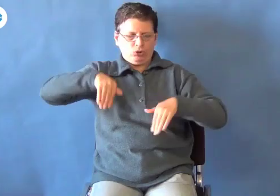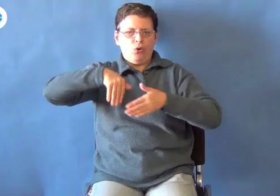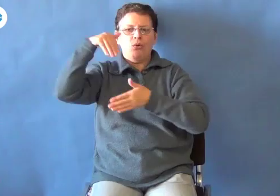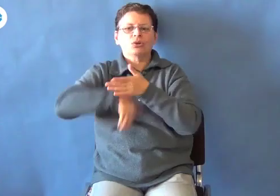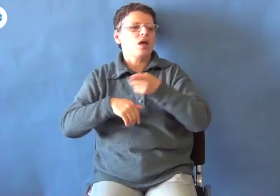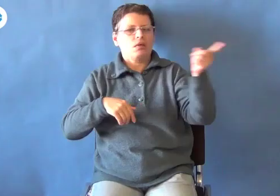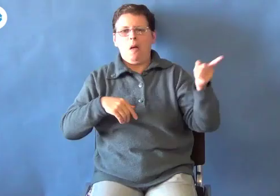Mogą utonąć.